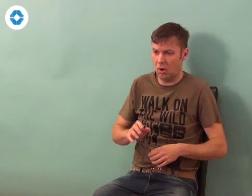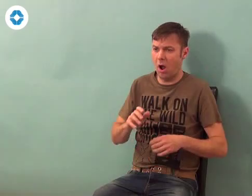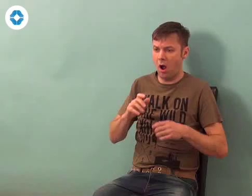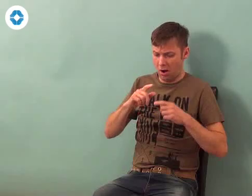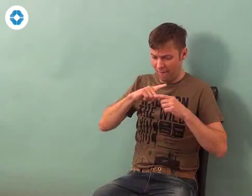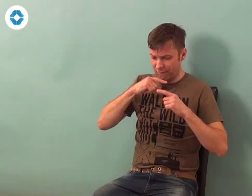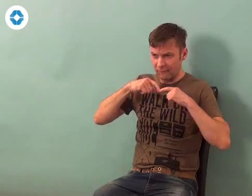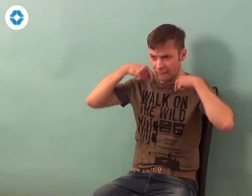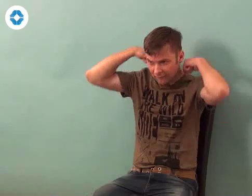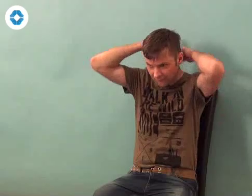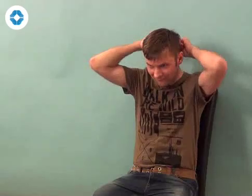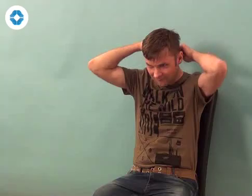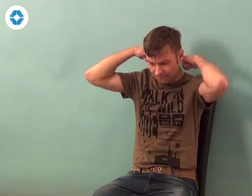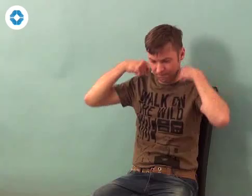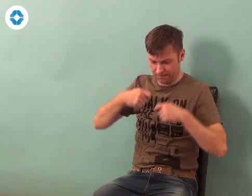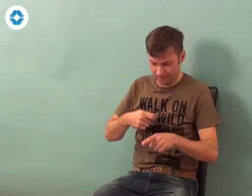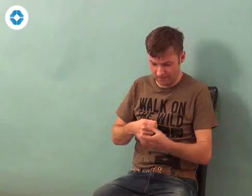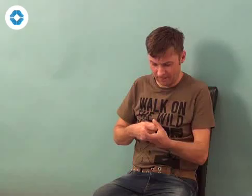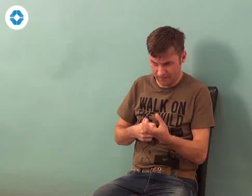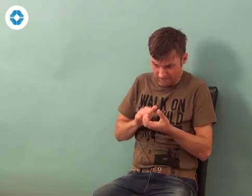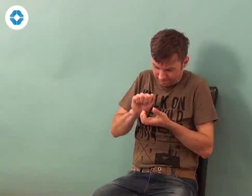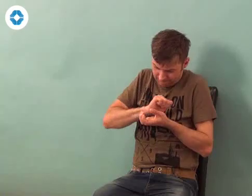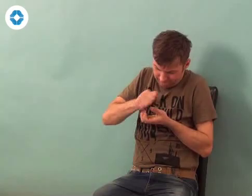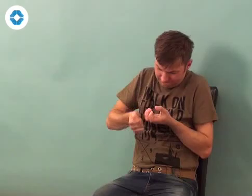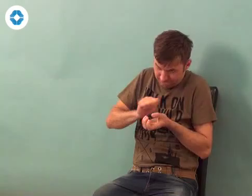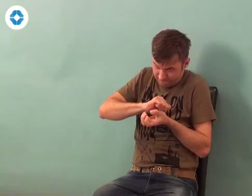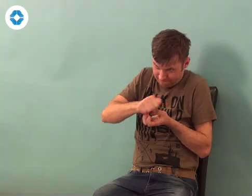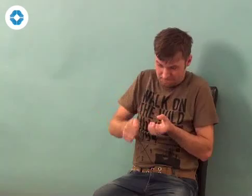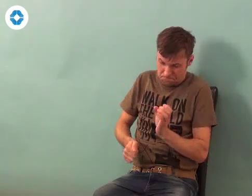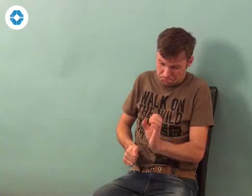Wytarł owoc chustką, którą miał na szyi i wrzucił do kosza.